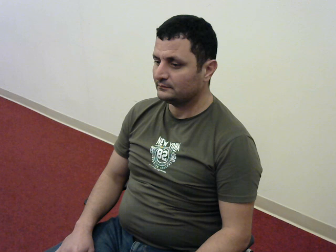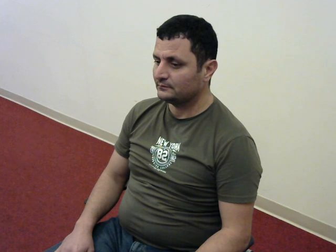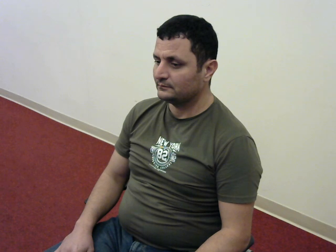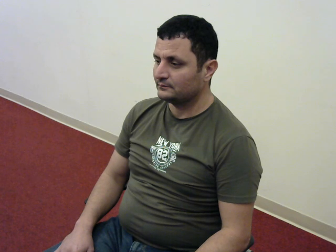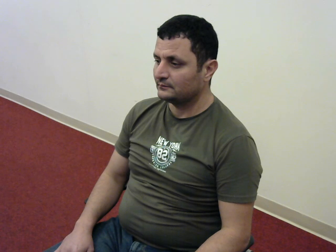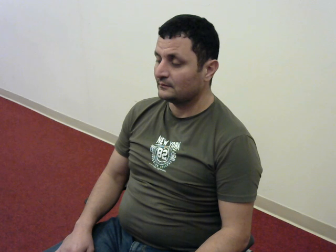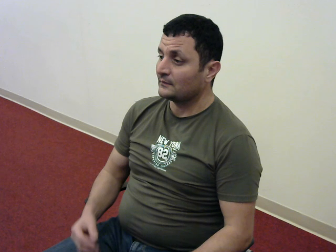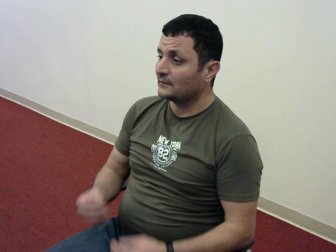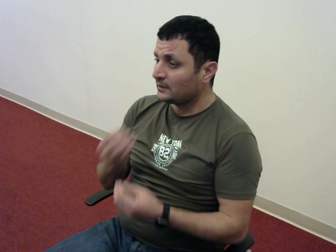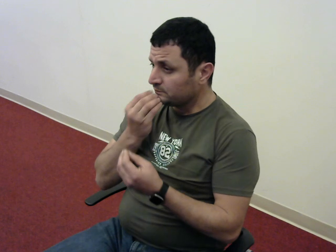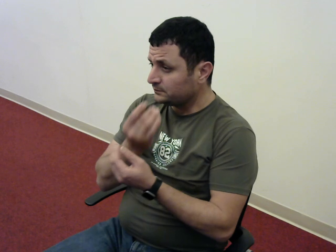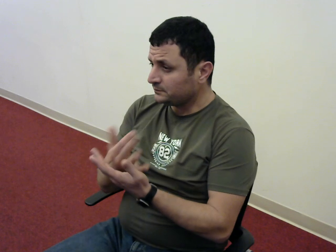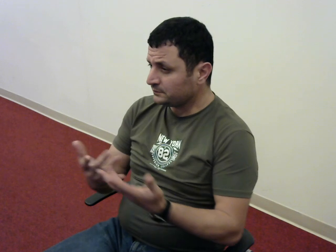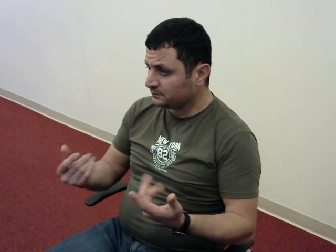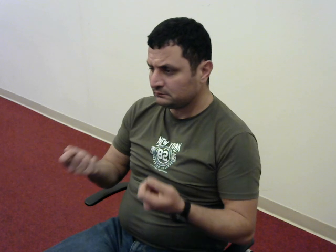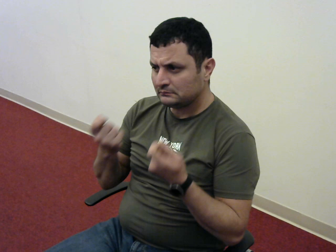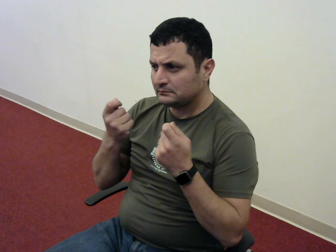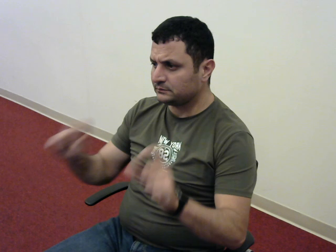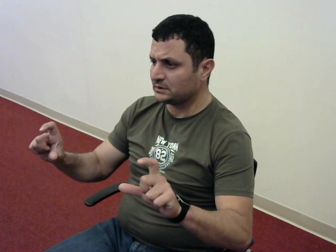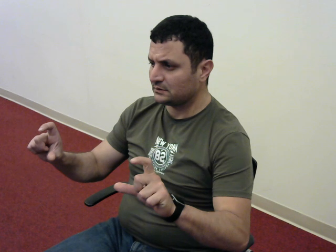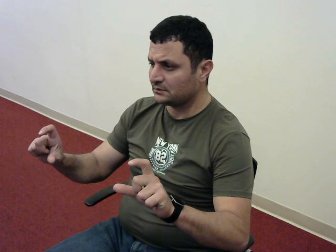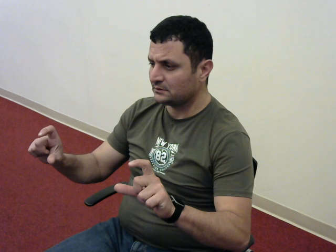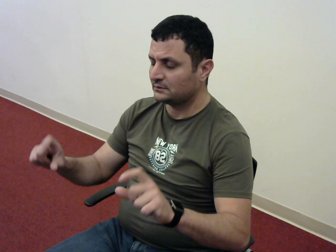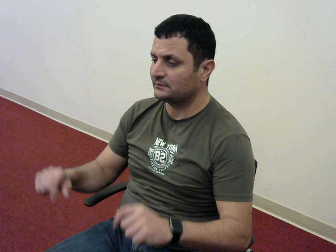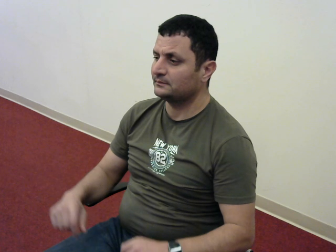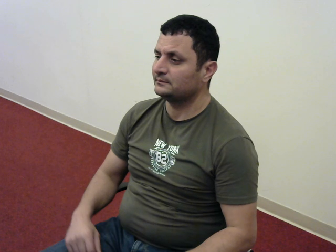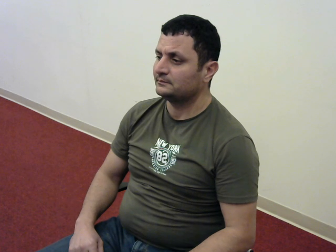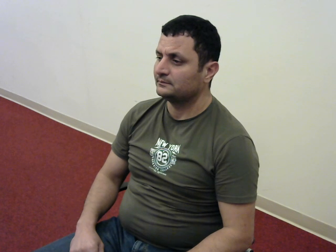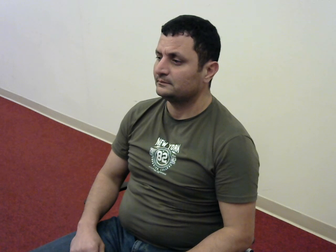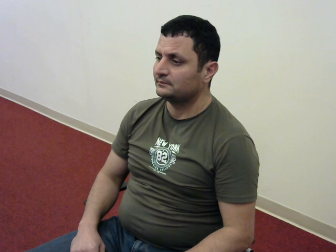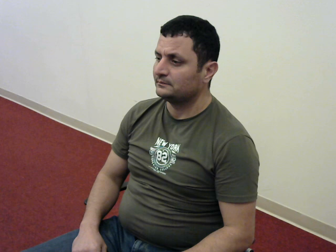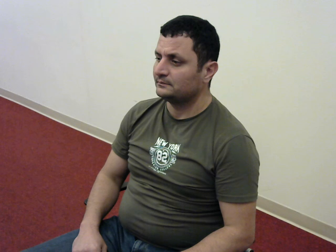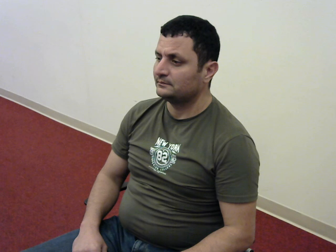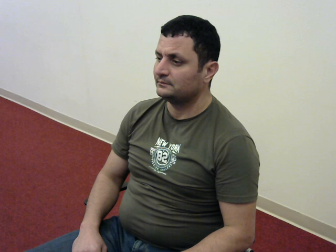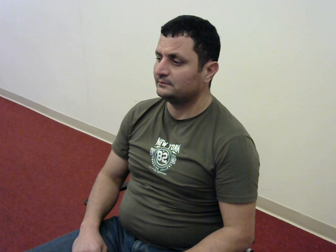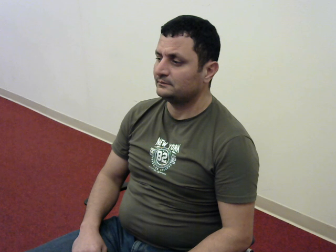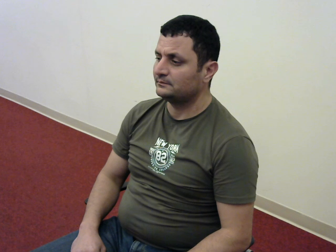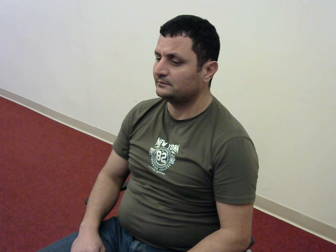Ərzaq bahalaşıb